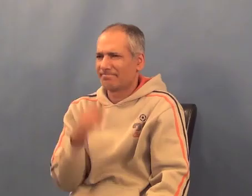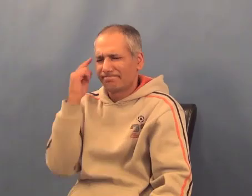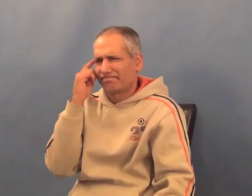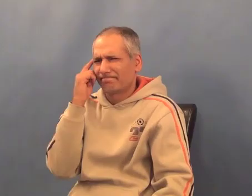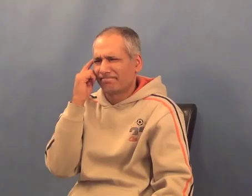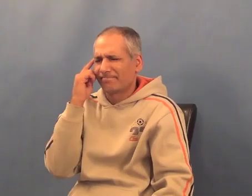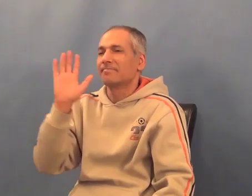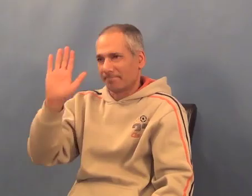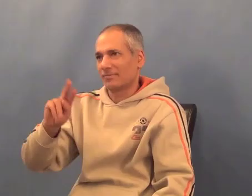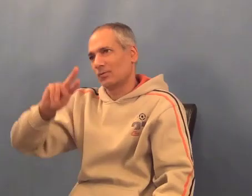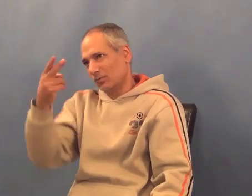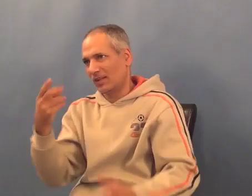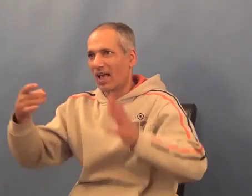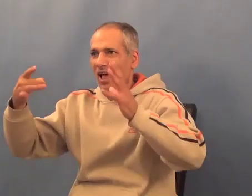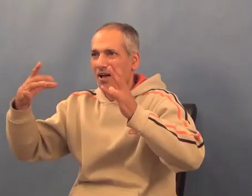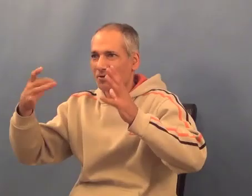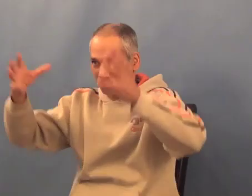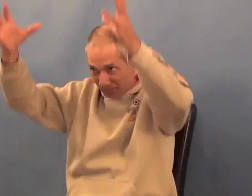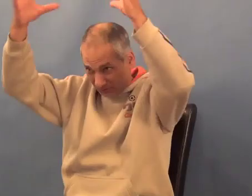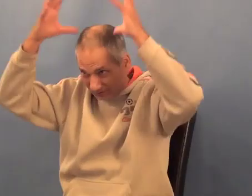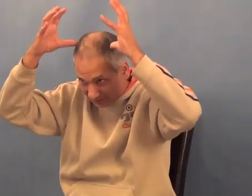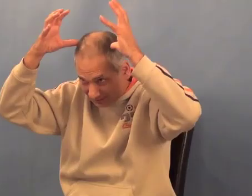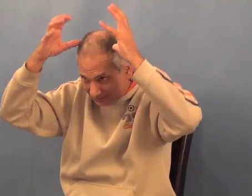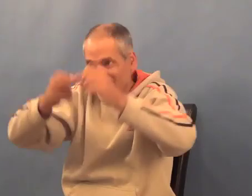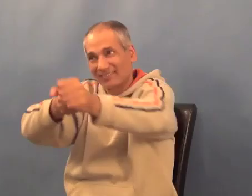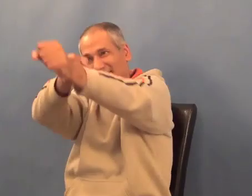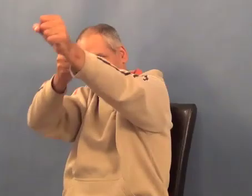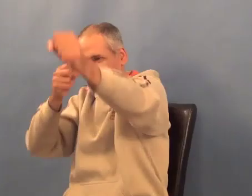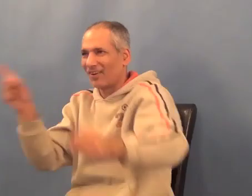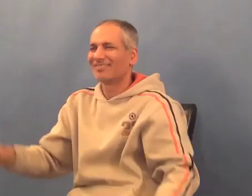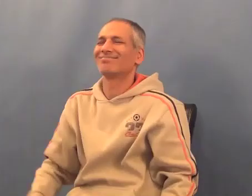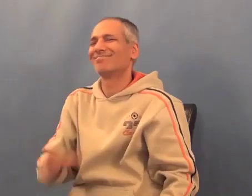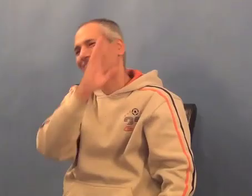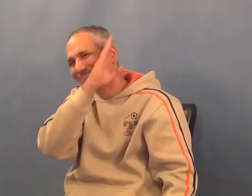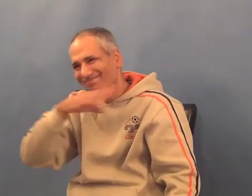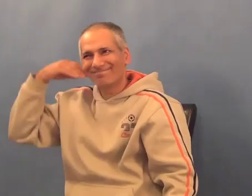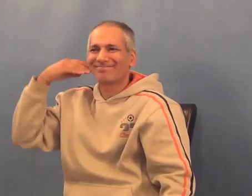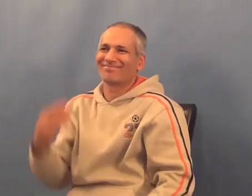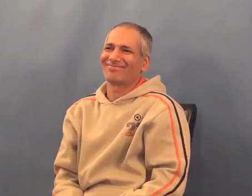Druga Myszka zastanawia się, wpada na pomysł, aby jabłko zamienić na arbuza. Stawia go na głowie, mały naciąga łuk, a on stoi prosto i się uśmiecha.